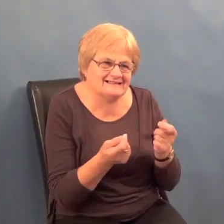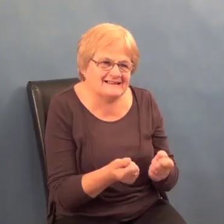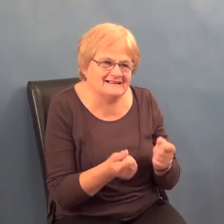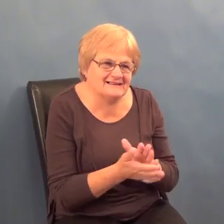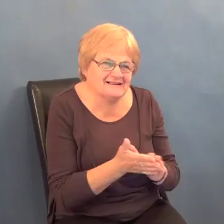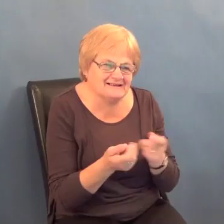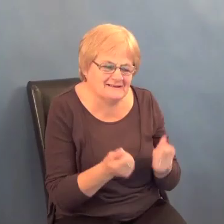Trochę ciężko zamigać.